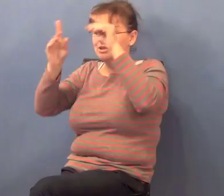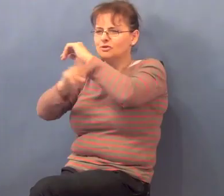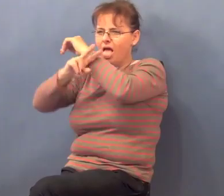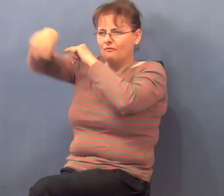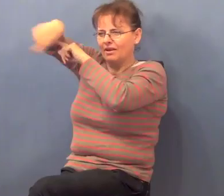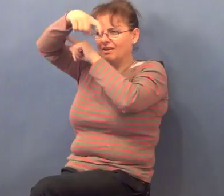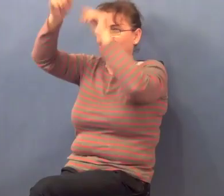Wisi z drzewa.